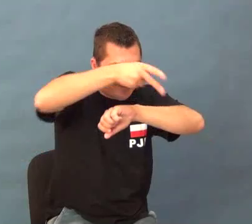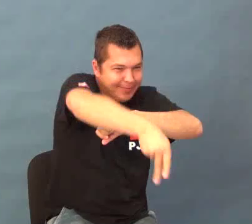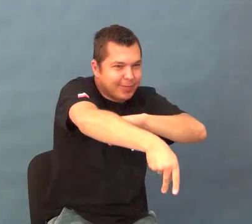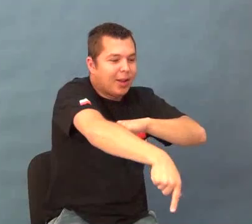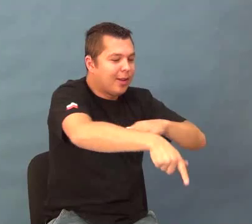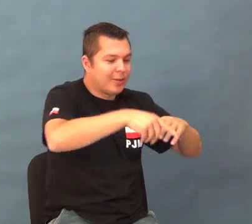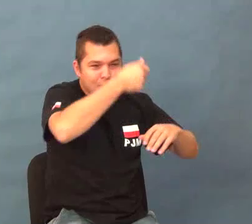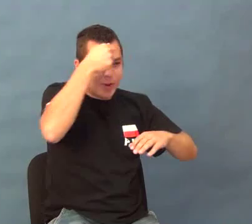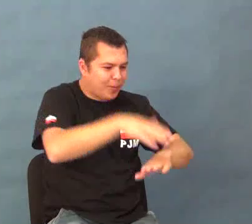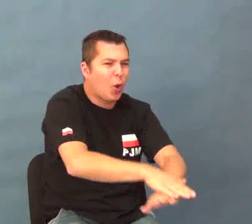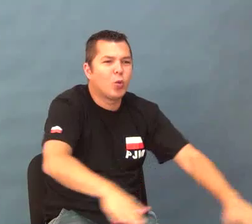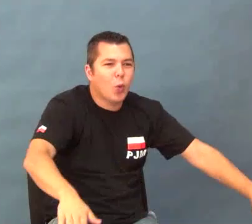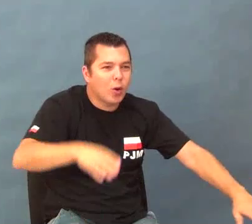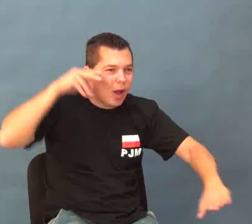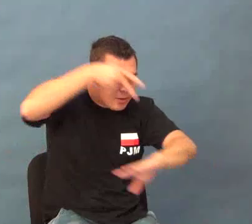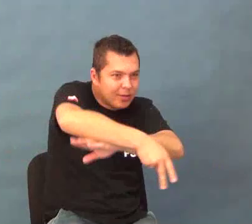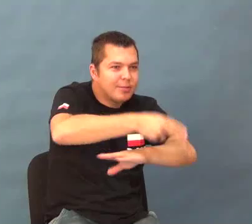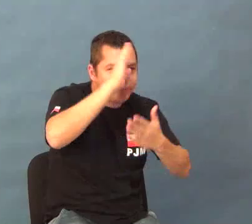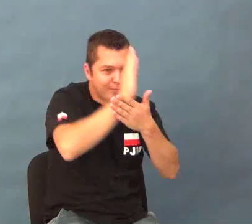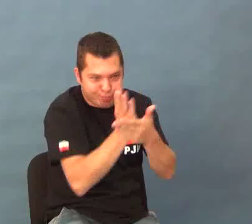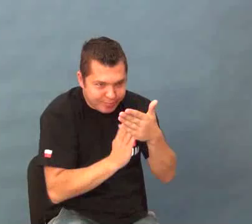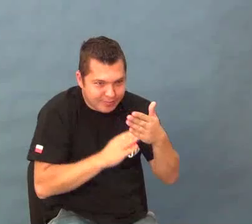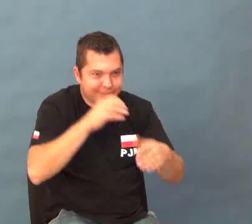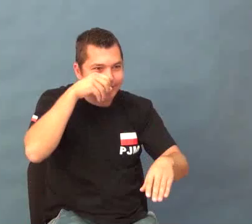Szkło rozbiło się o podłogę, kiedy pies wyskoczył.